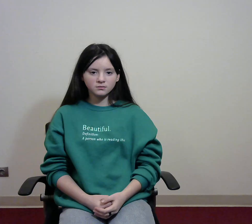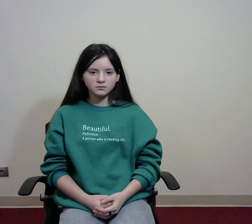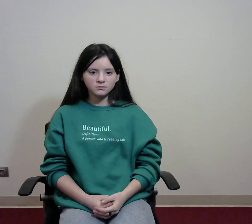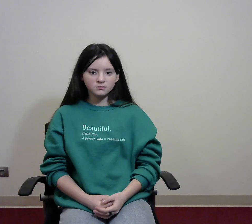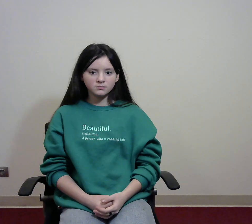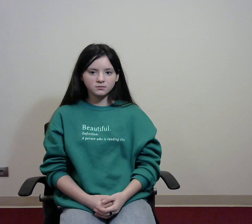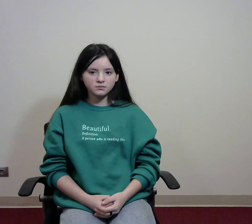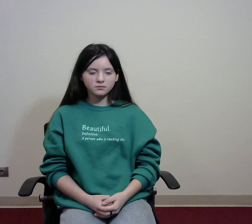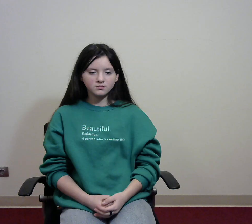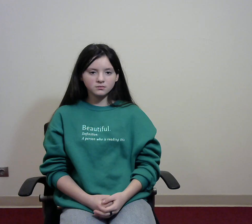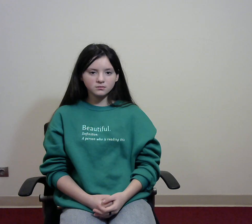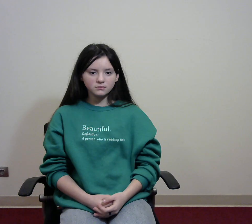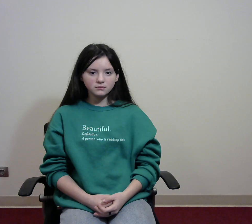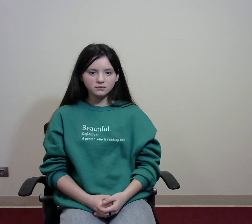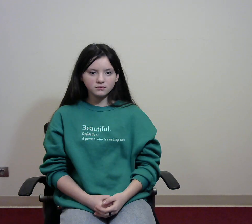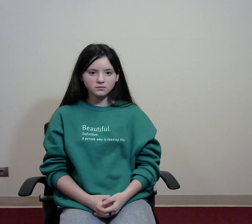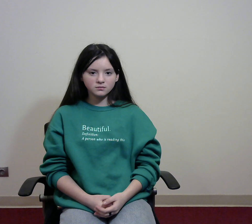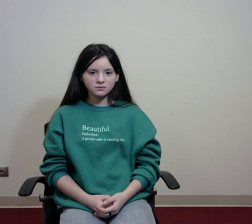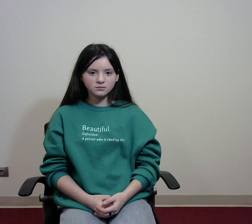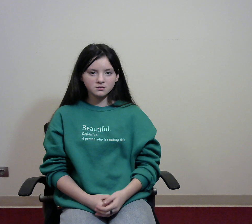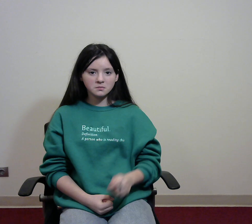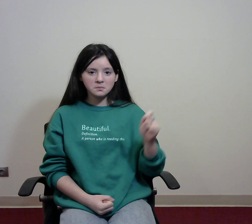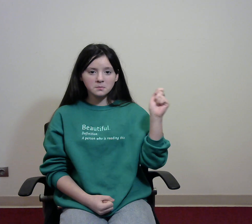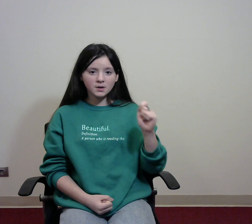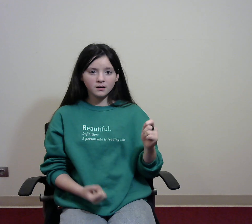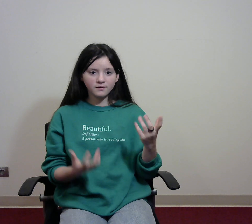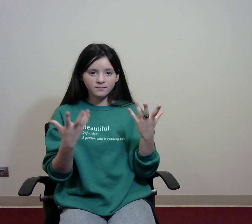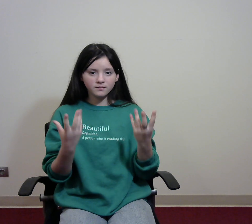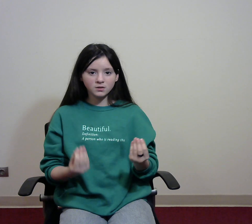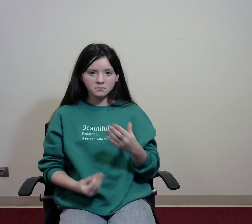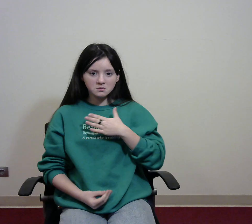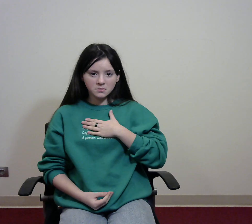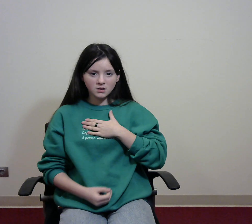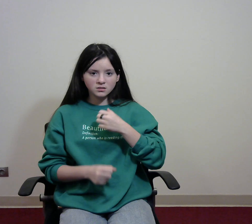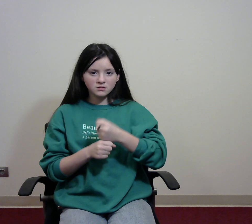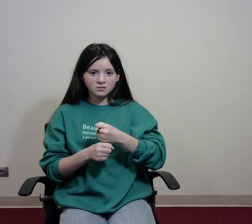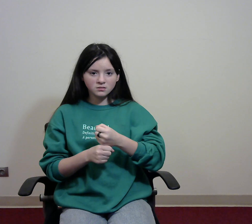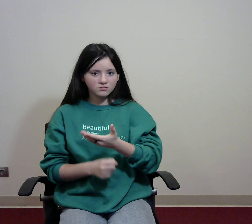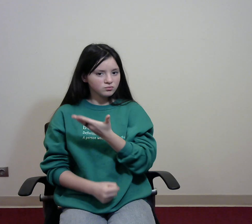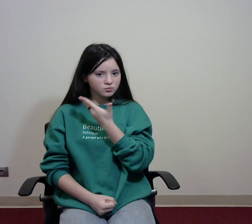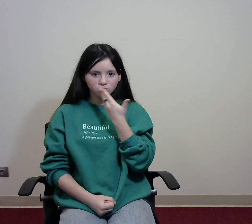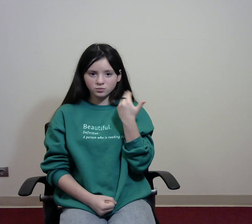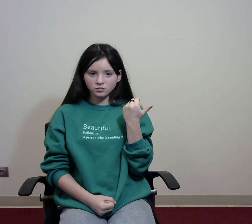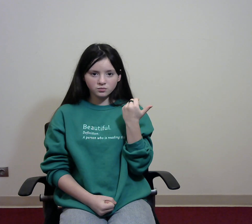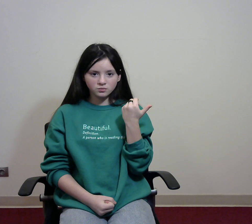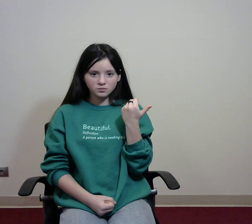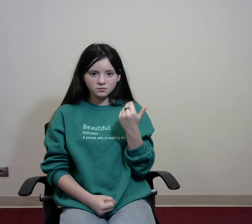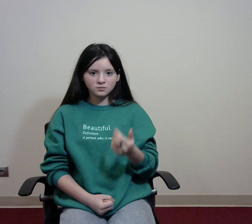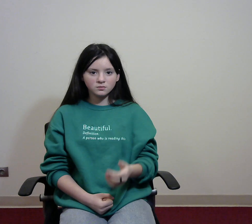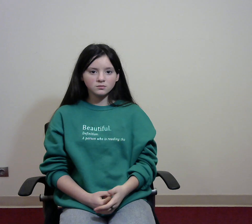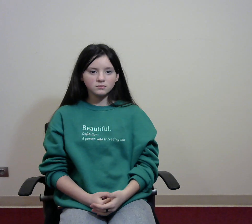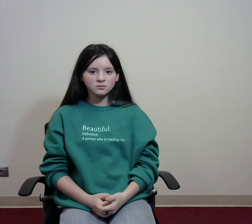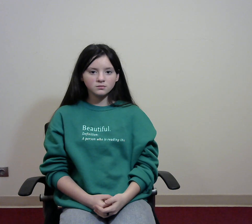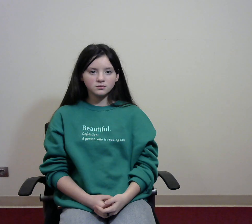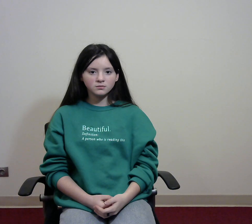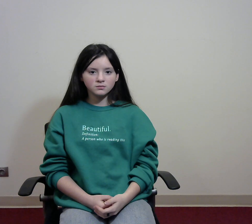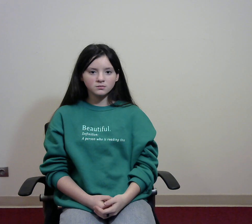Bazar günü mənim işim yoxdur